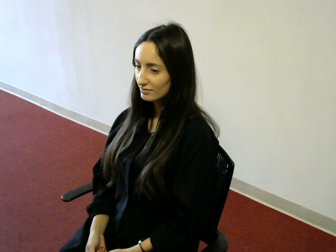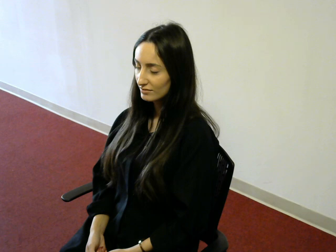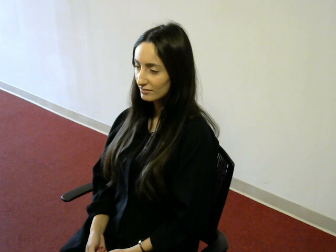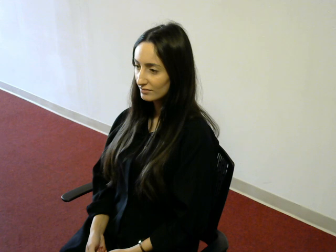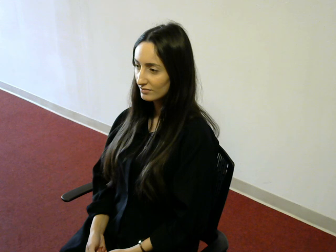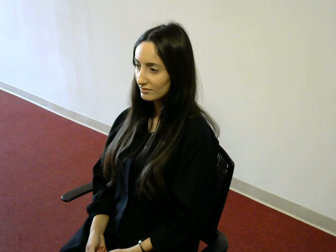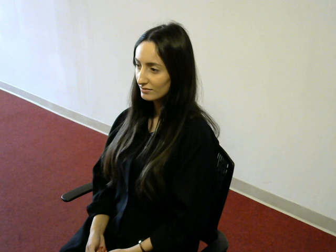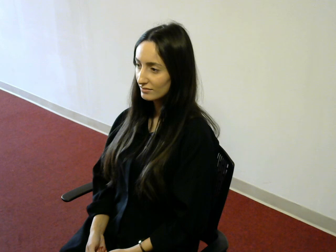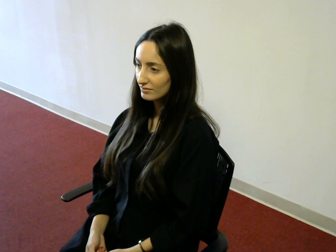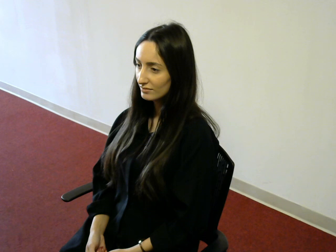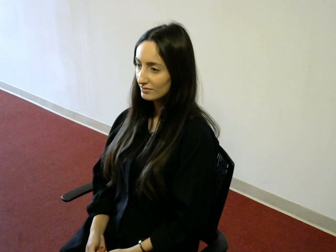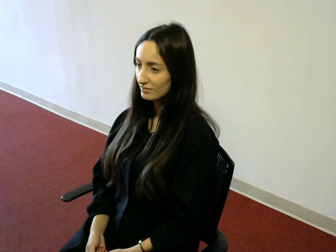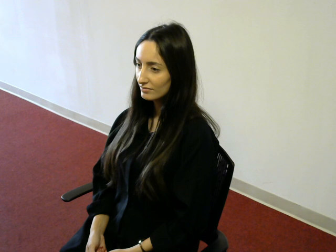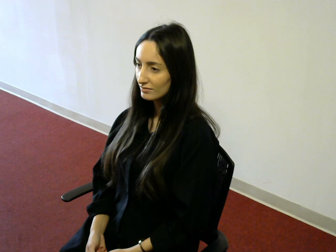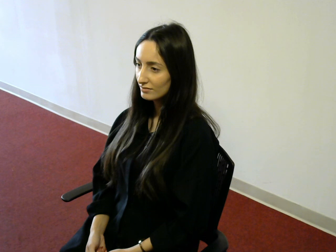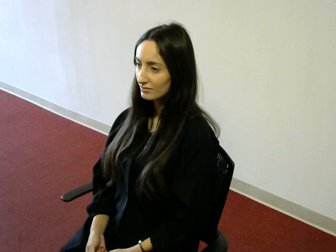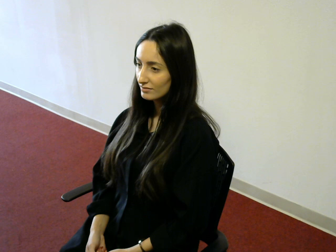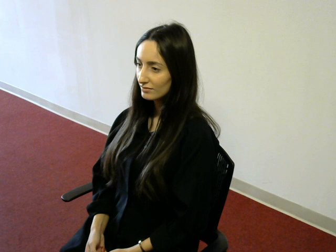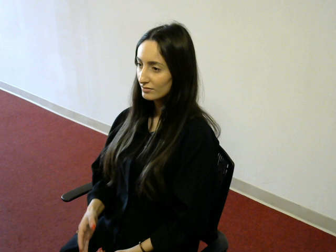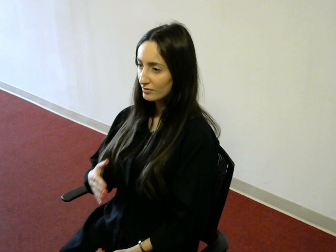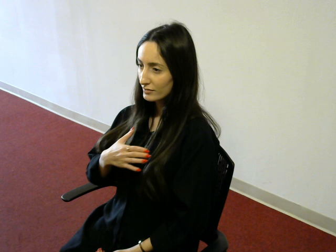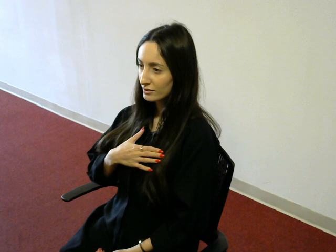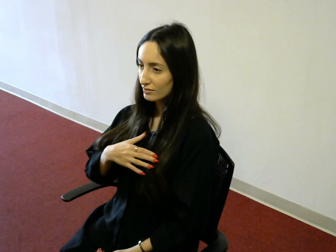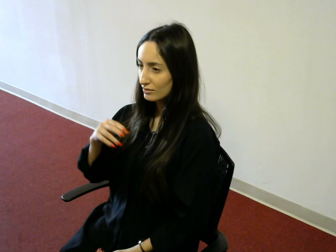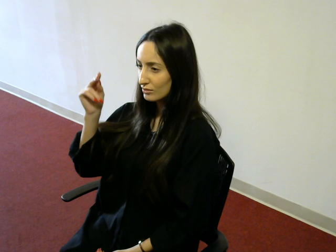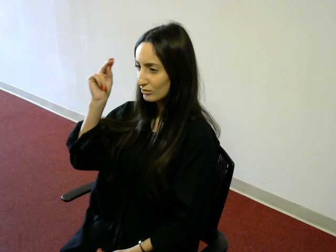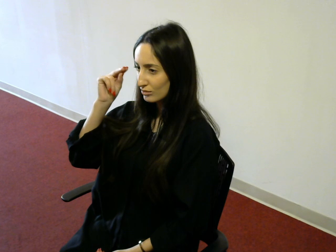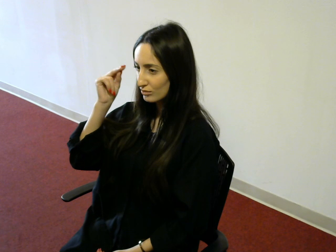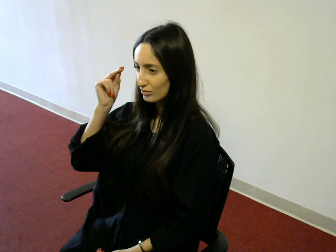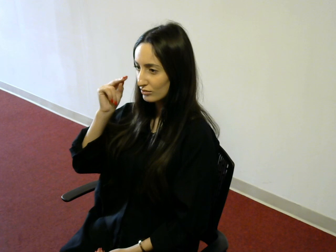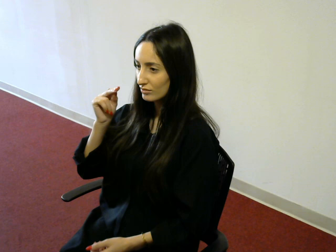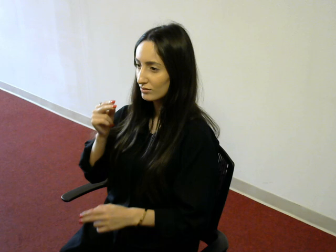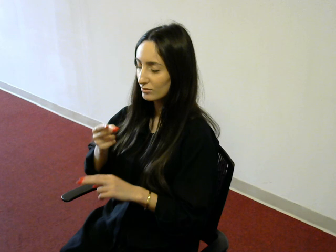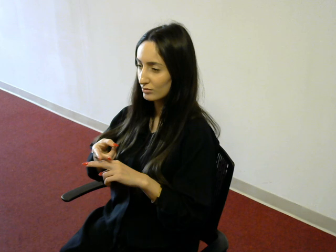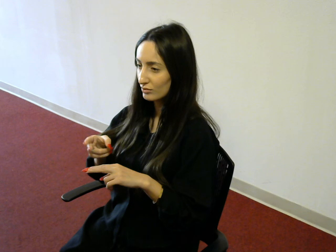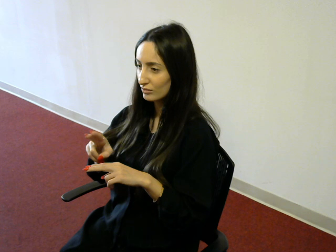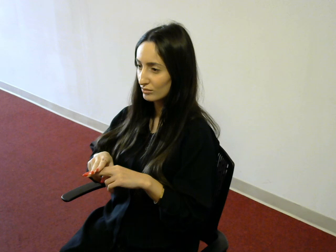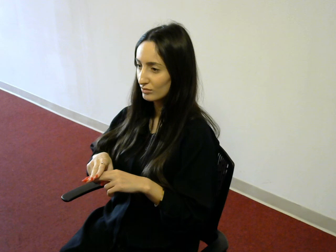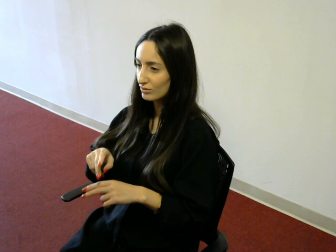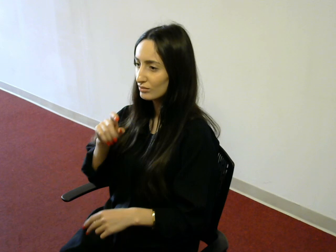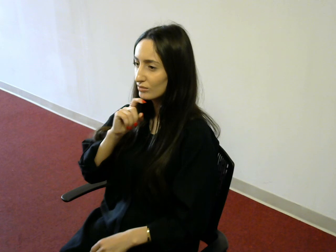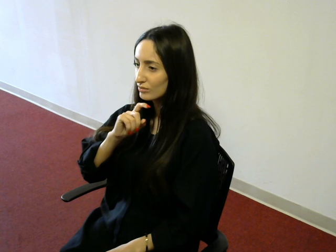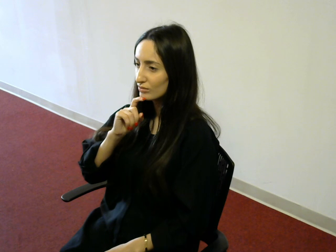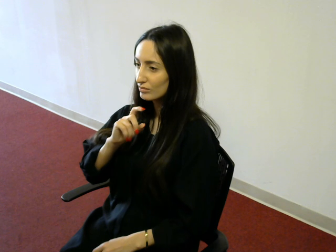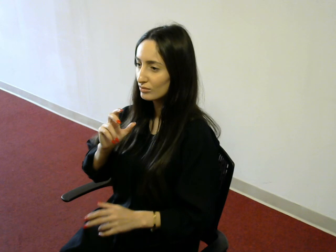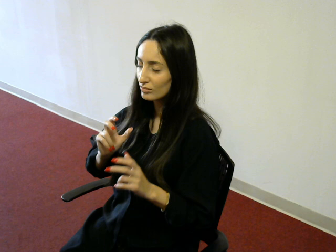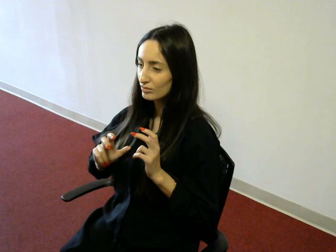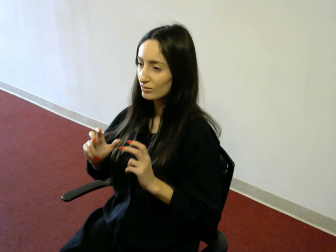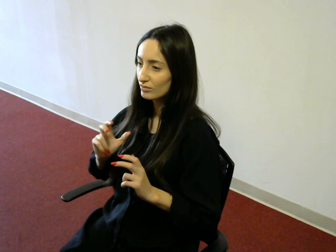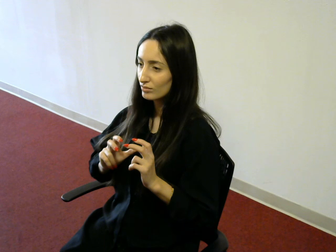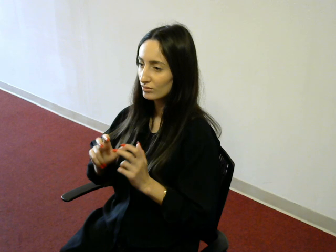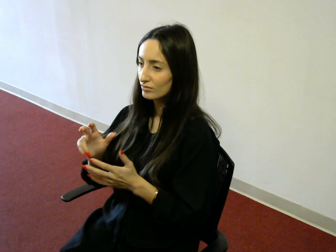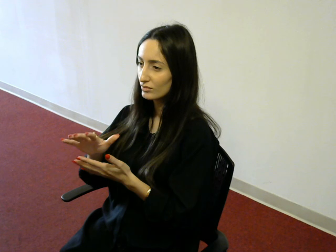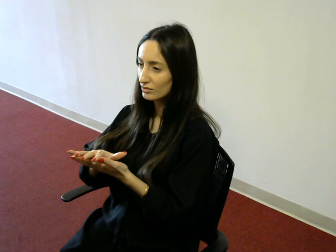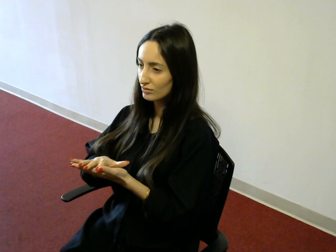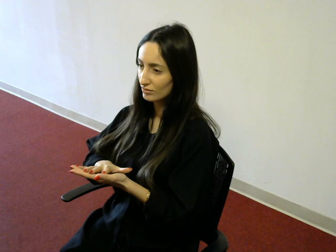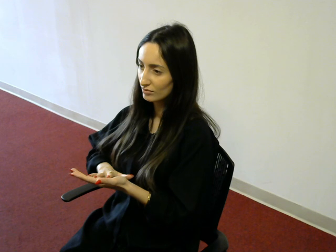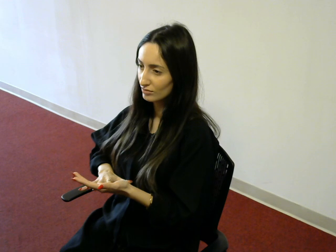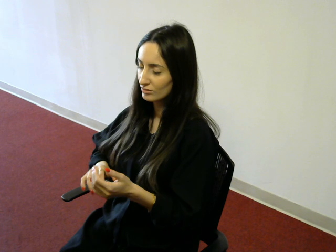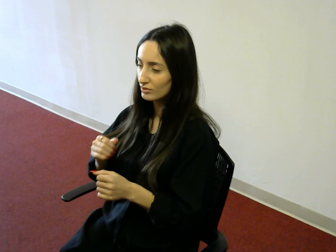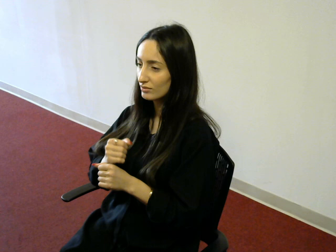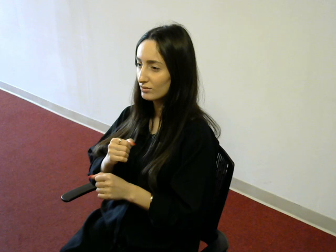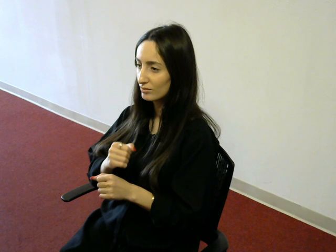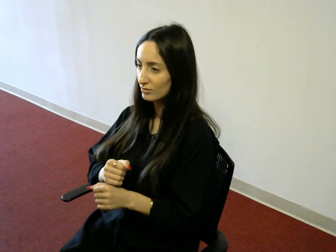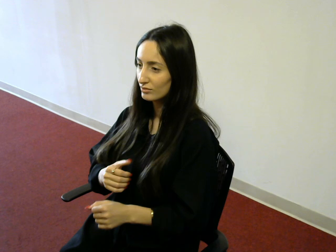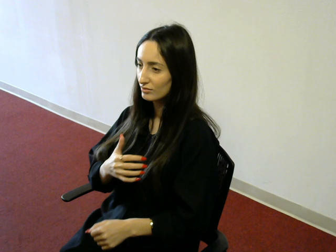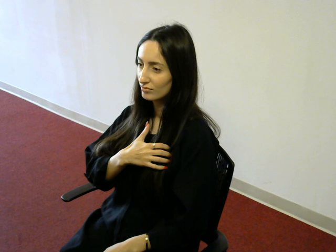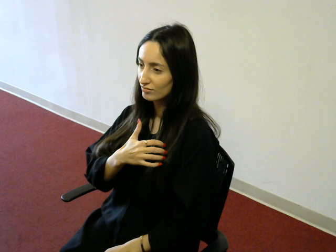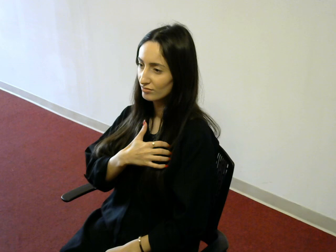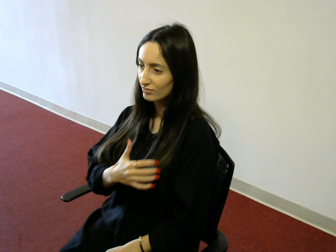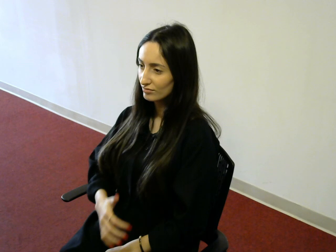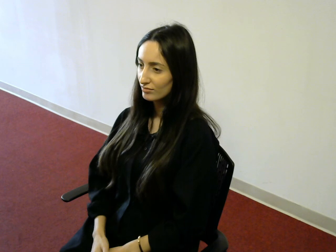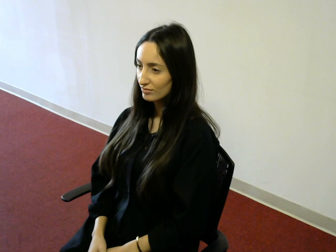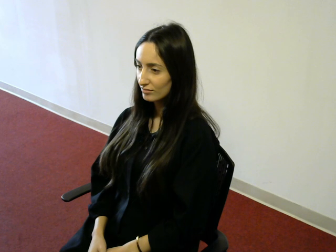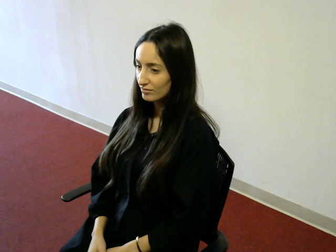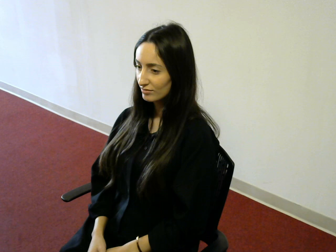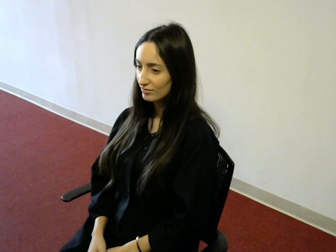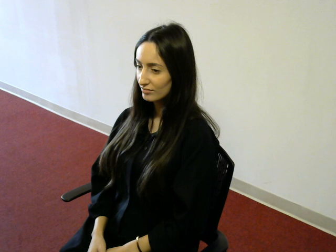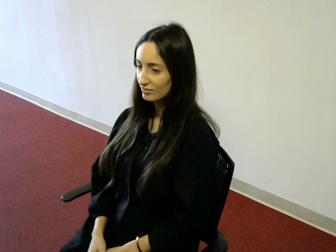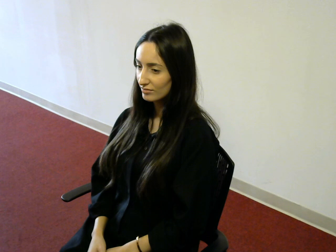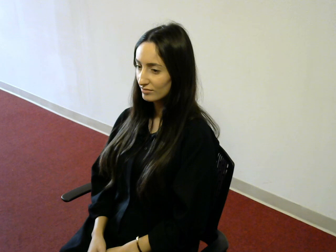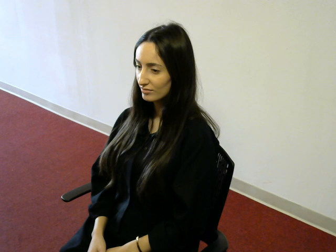Mən təhsilimi bu universitetdə davam etmək istəyirəm